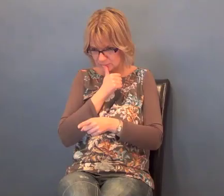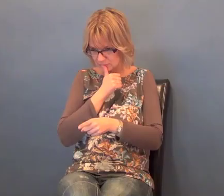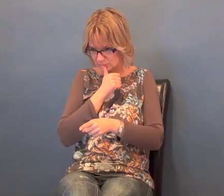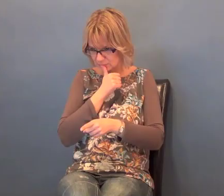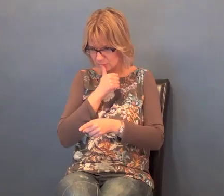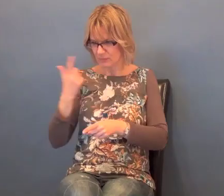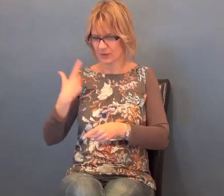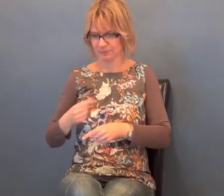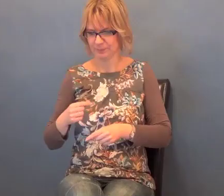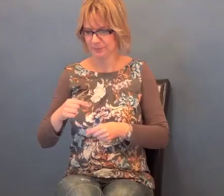A już wiem.